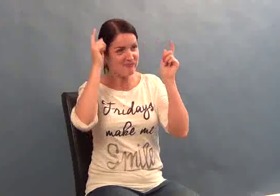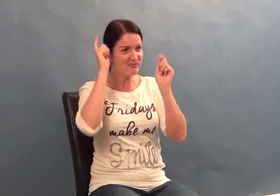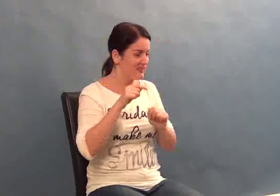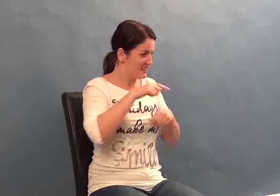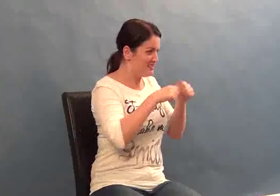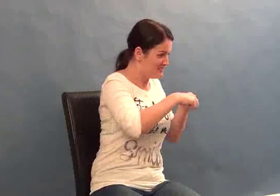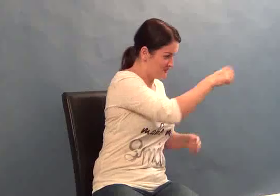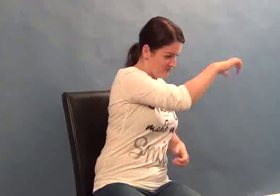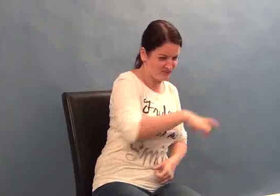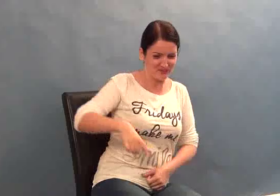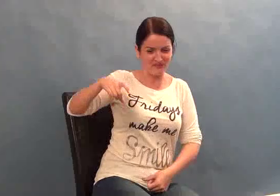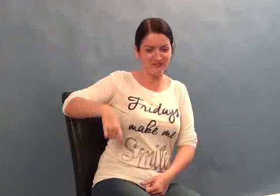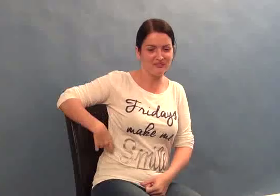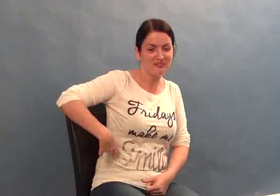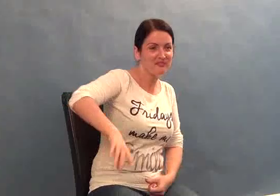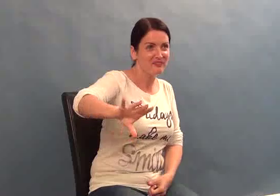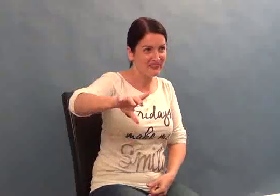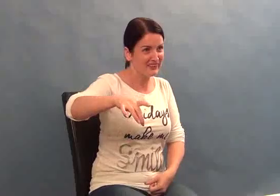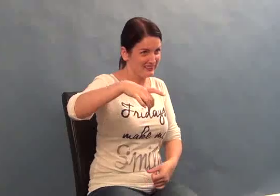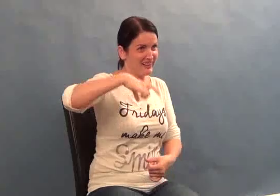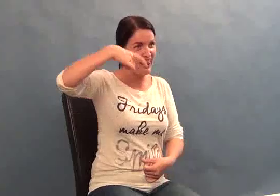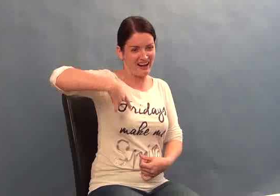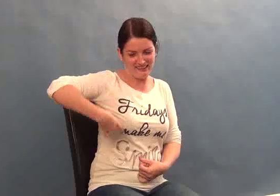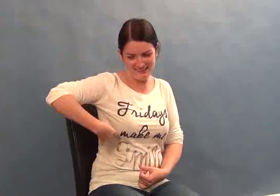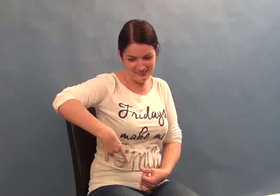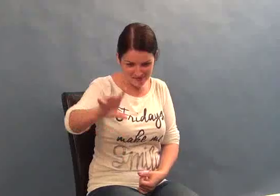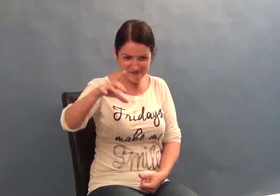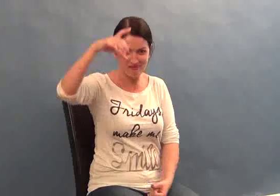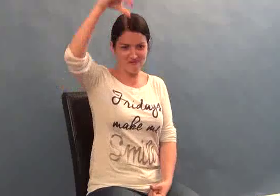Poszła i wzięła kulę do kręgli.